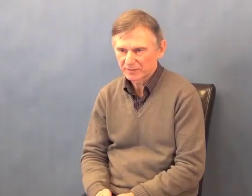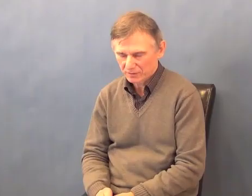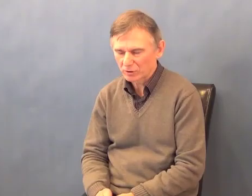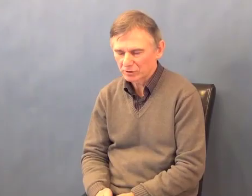Wypadek